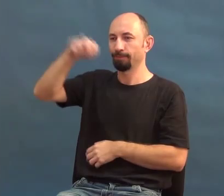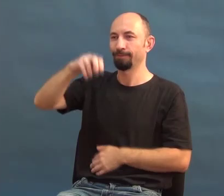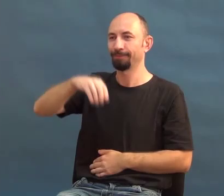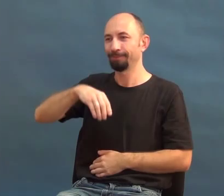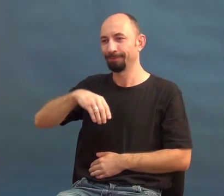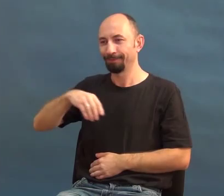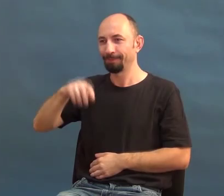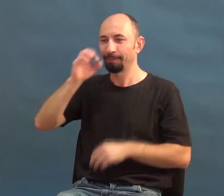Kot...